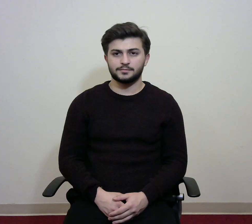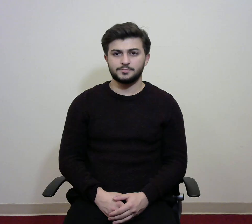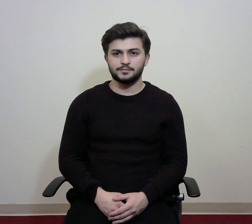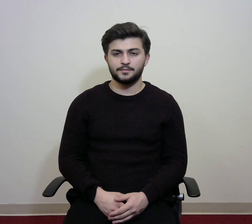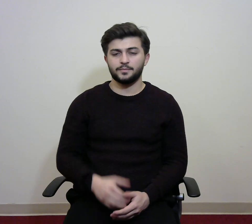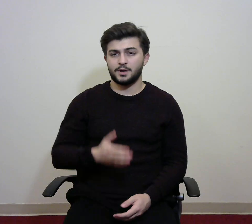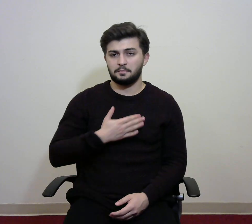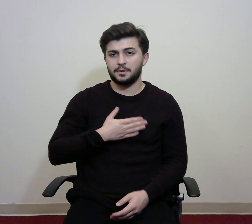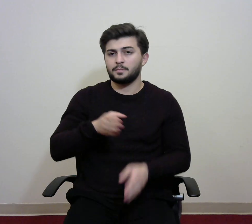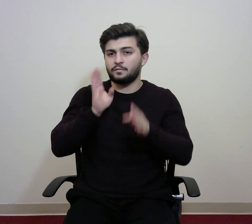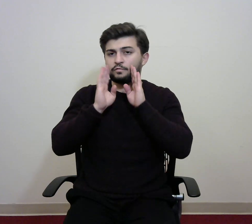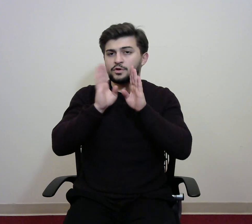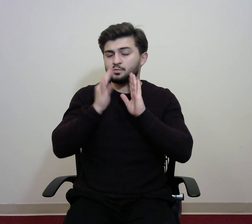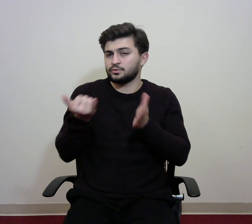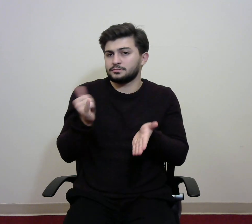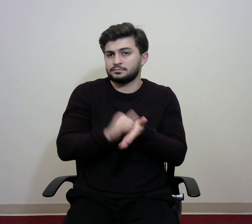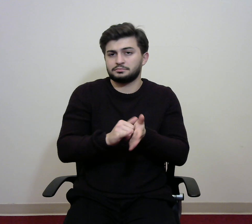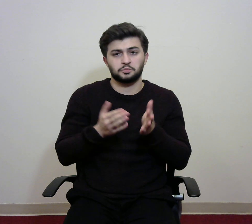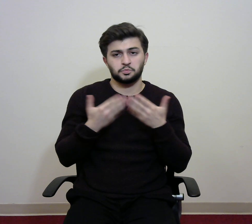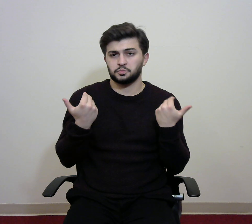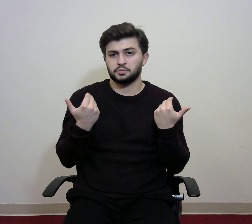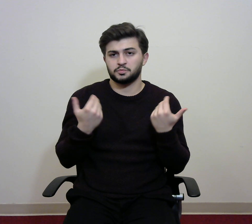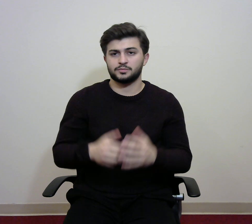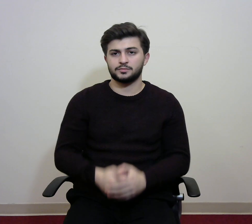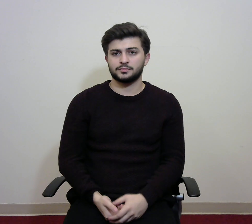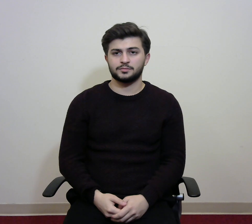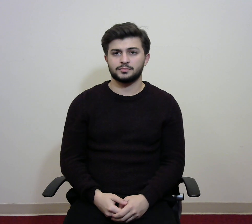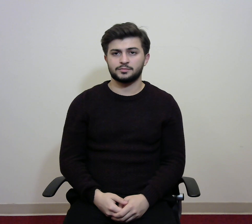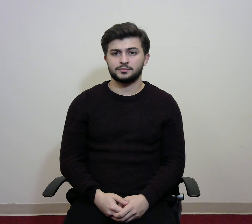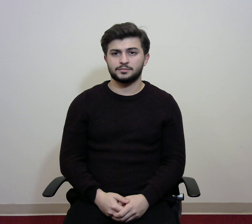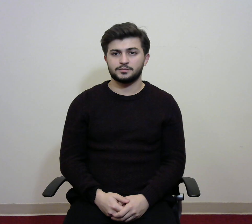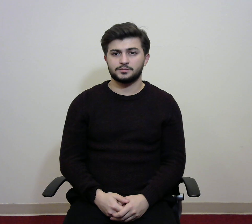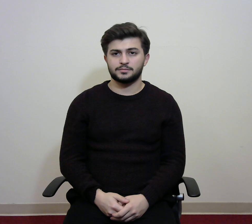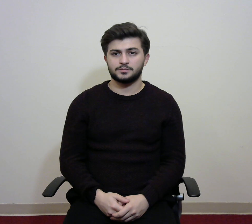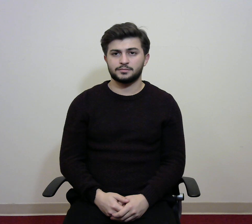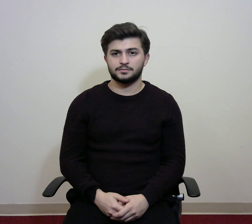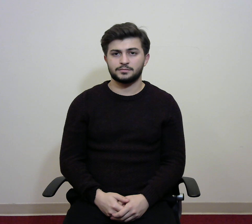Mənim Facebook hesabım yoxdur